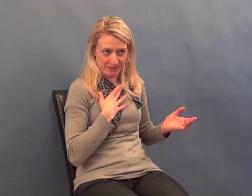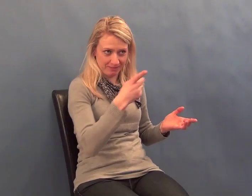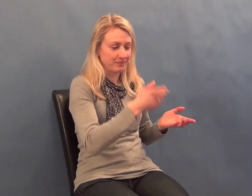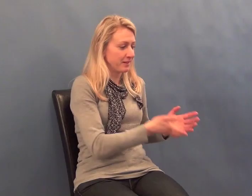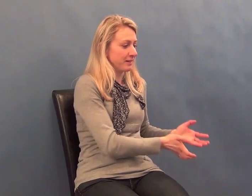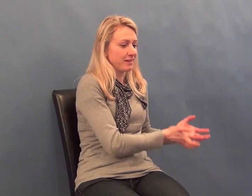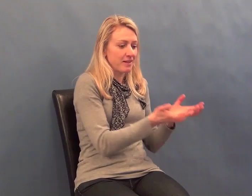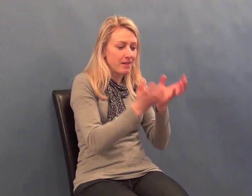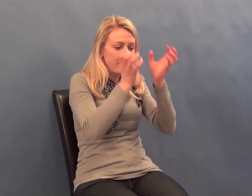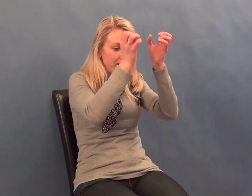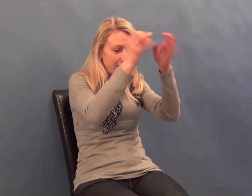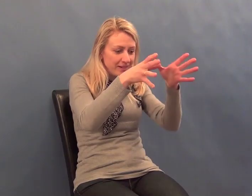Bierze i wrzuca ją do rynny.